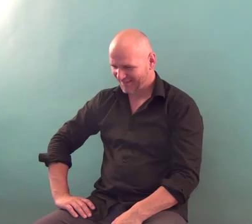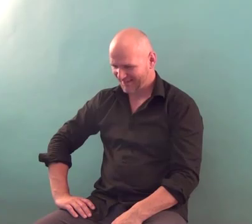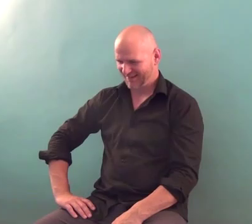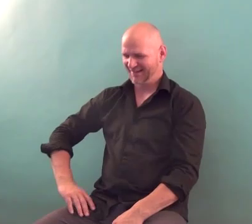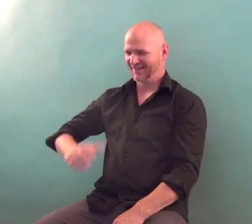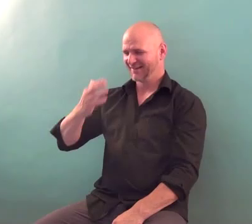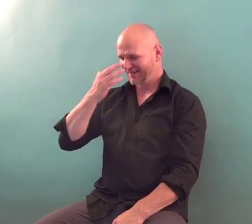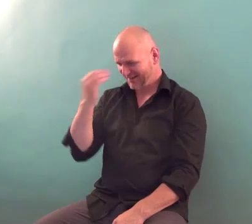Ekstra.